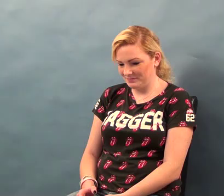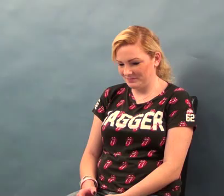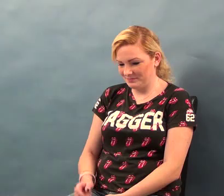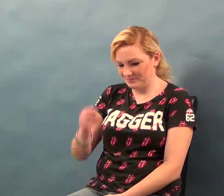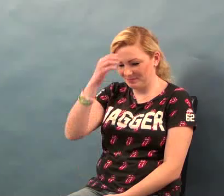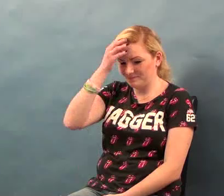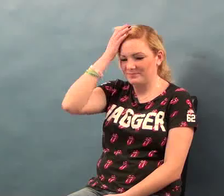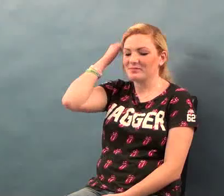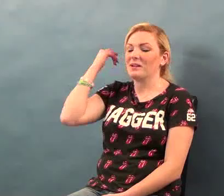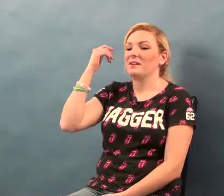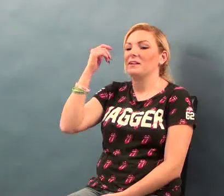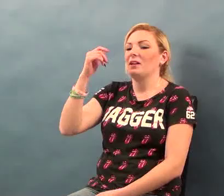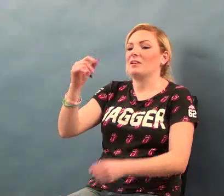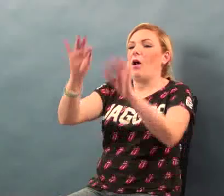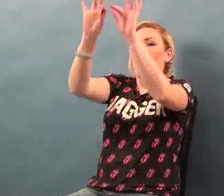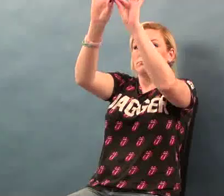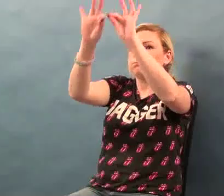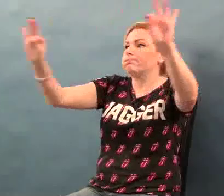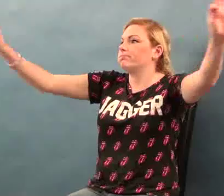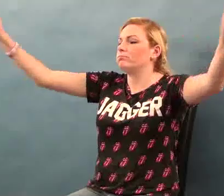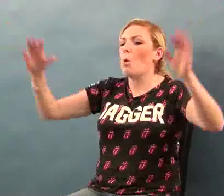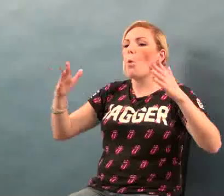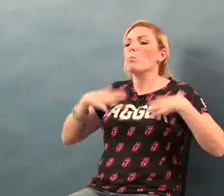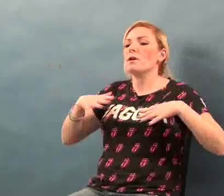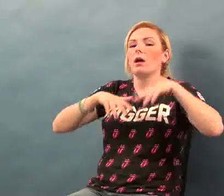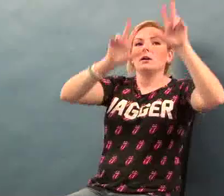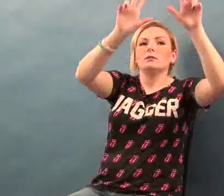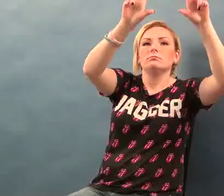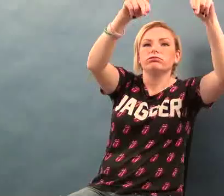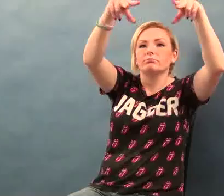Nie wolno się kąpać w wannie? Nie wolno brać prysznica w wannie?